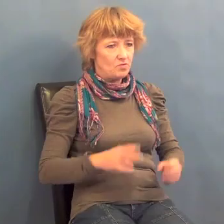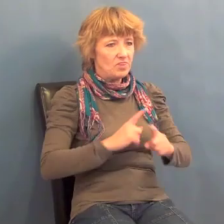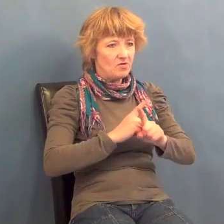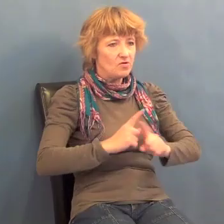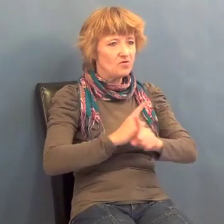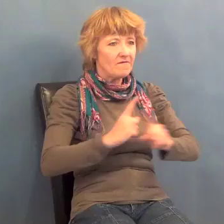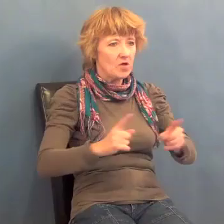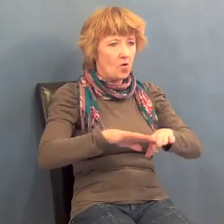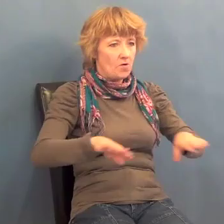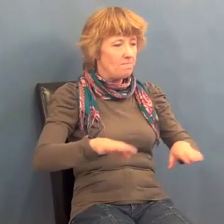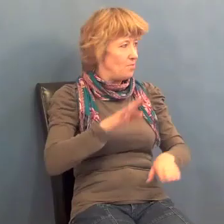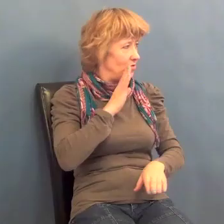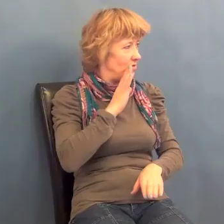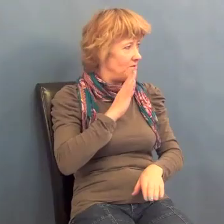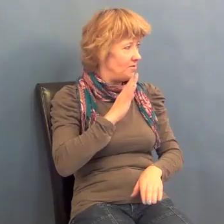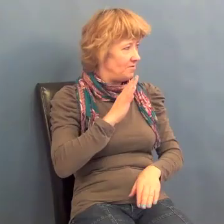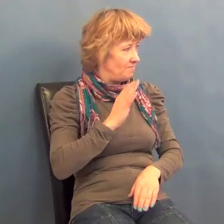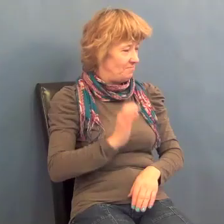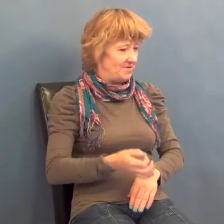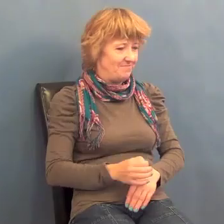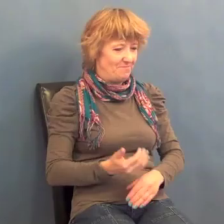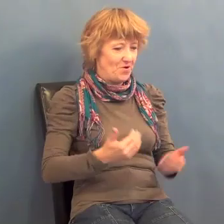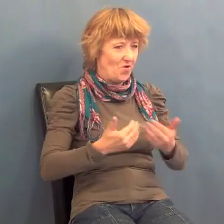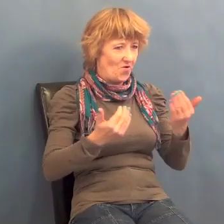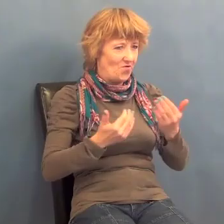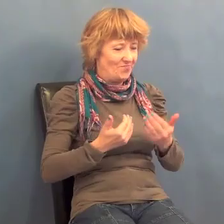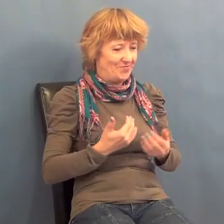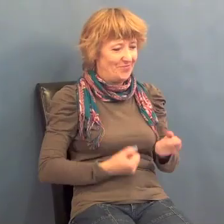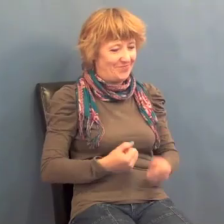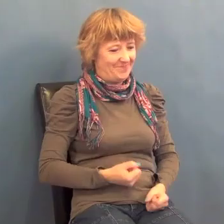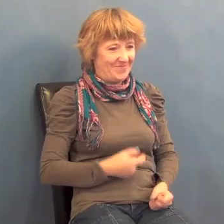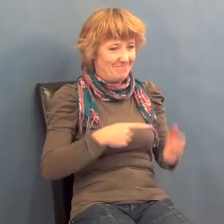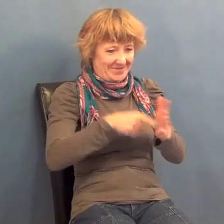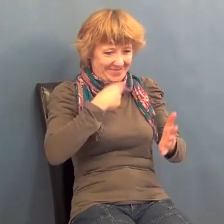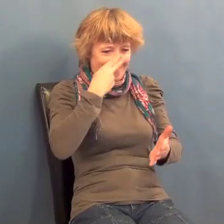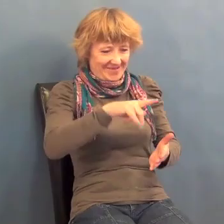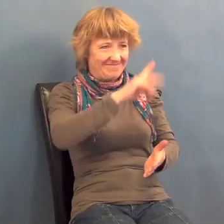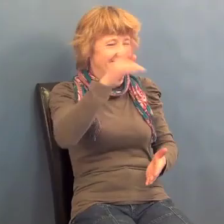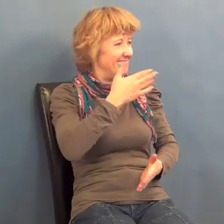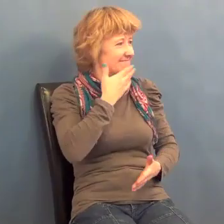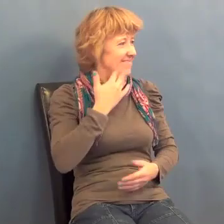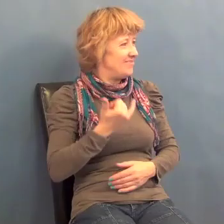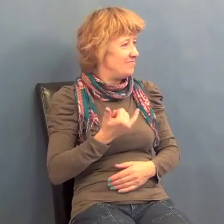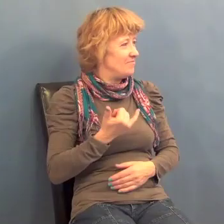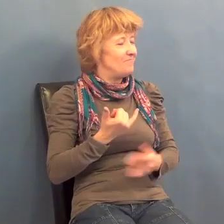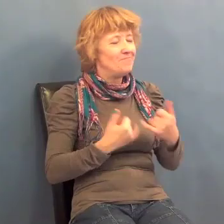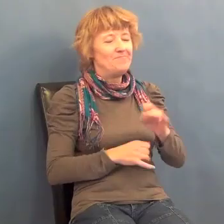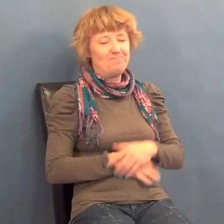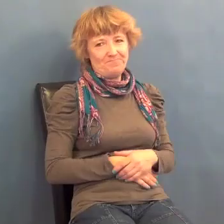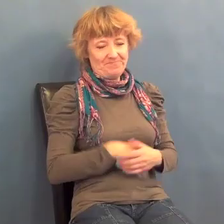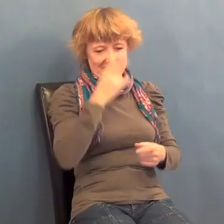Nie wolno razem, trzeba osobno, możliwe, że tak jest ale trudno powiedzieć, bo pierwszy raz coś takiego widzę, nie ma czegoś takiego wszędzie.